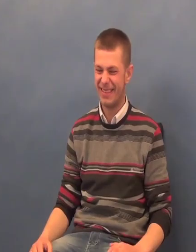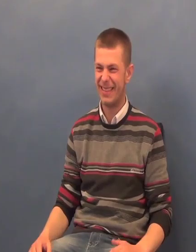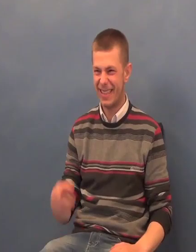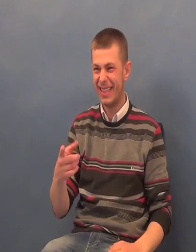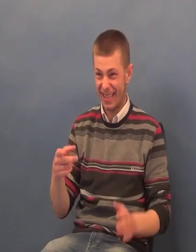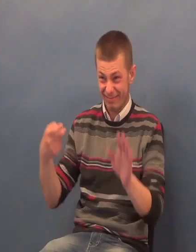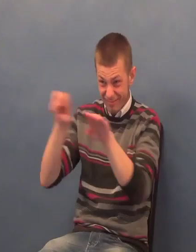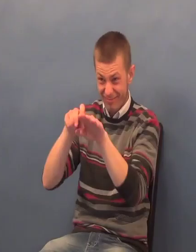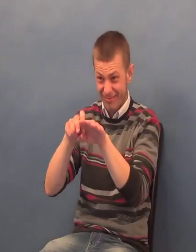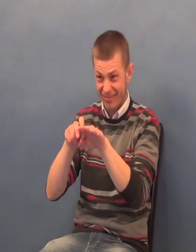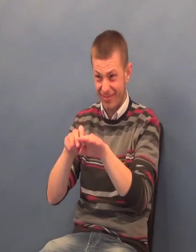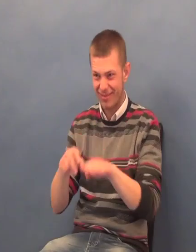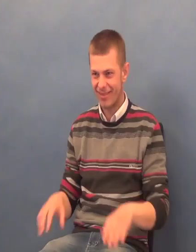Wsiadasz do samochodu?